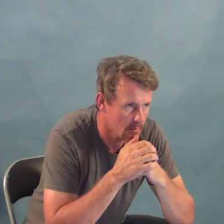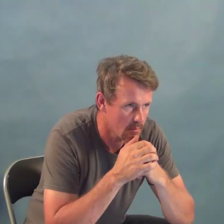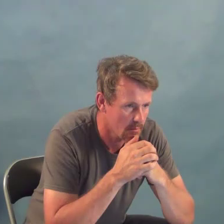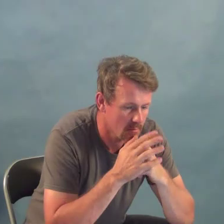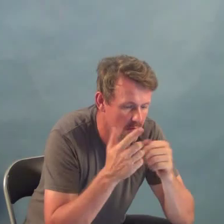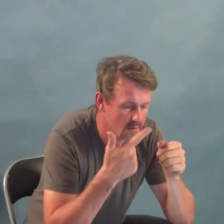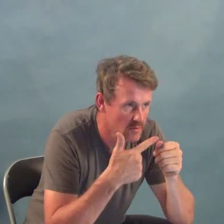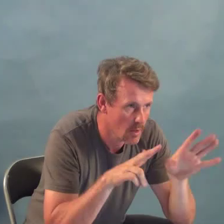Dwudziesty ósmy?